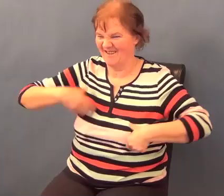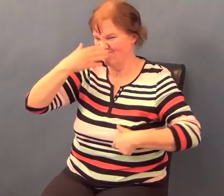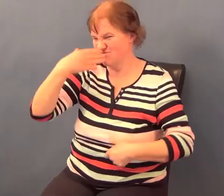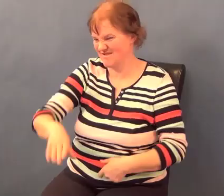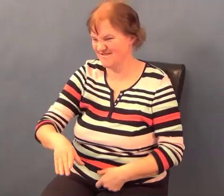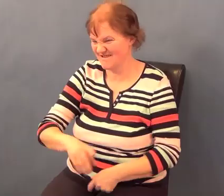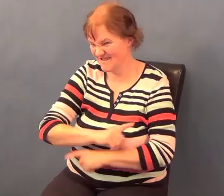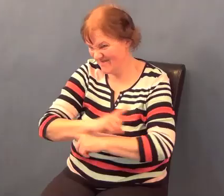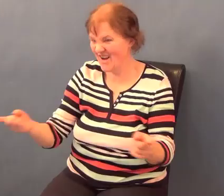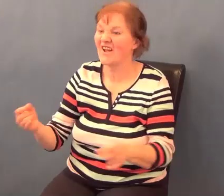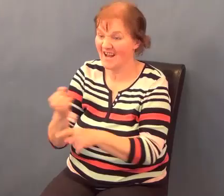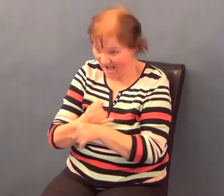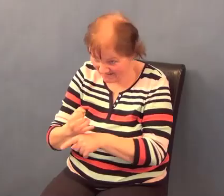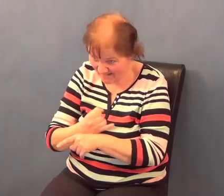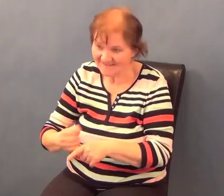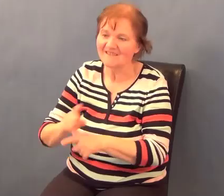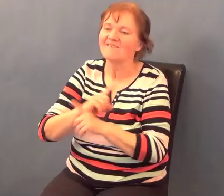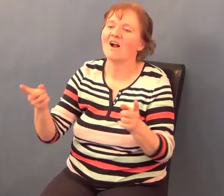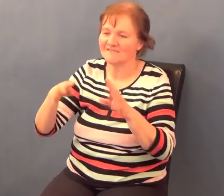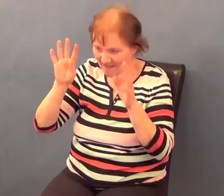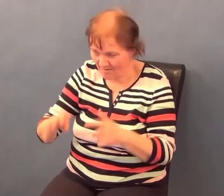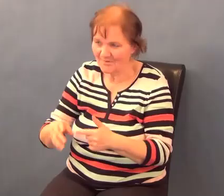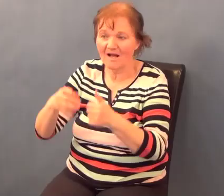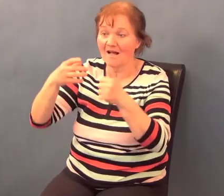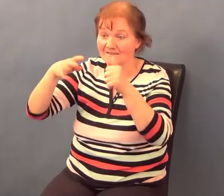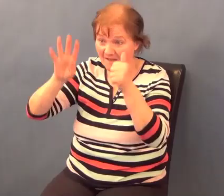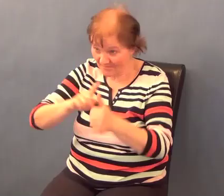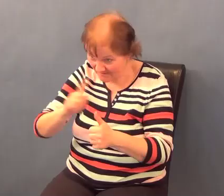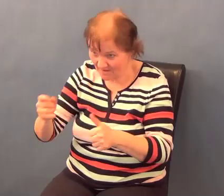To jest brzydko, nie wolno, do kawiarni też nie wolno, do sklepu również nie wolno.